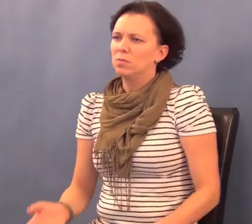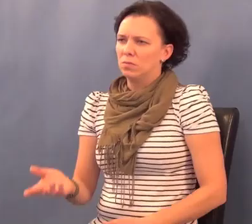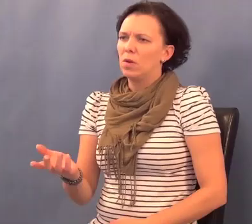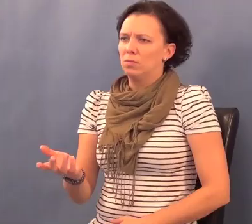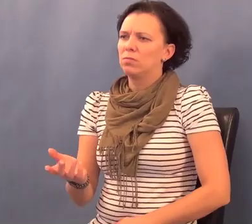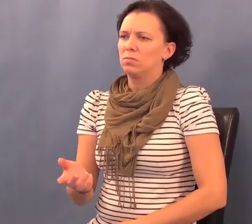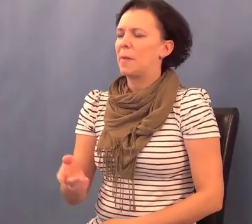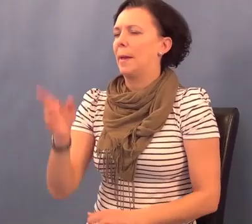No.